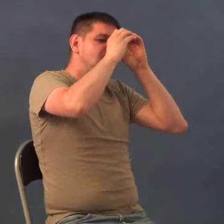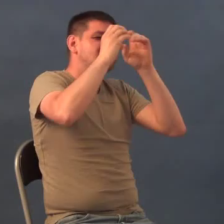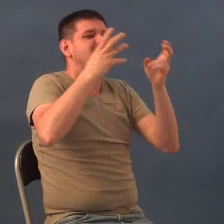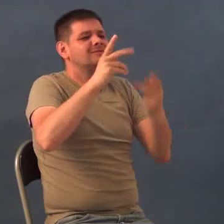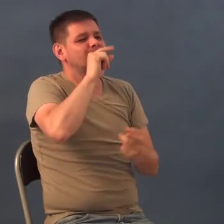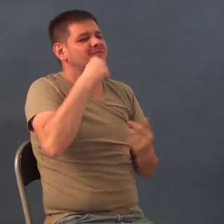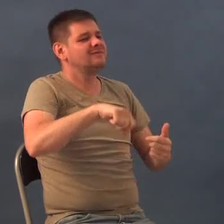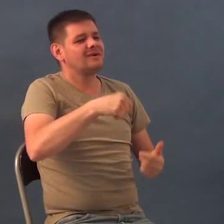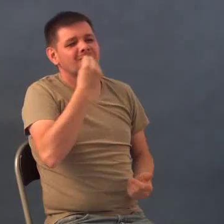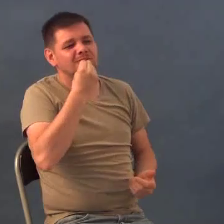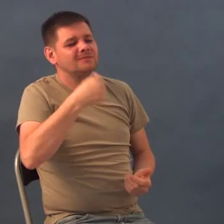Chcę ptaka, bo chcę jeść, potrzebuję tego.